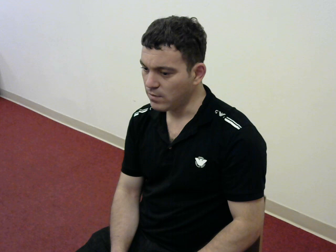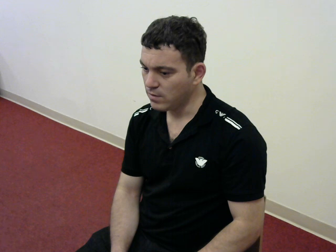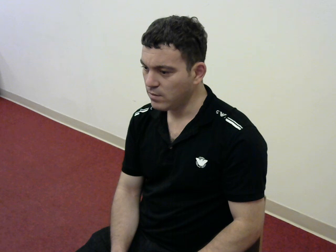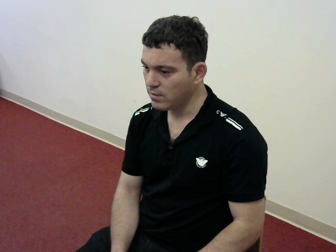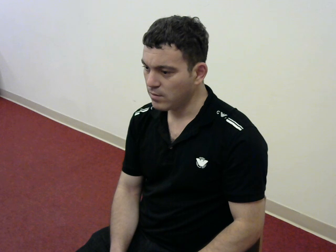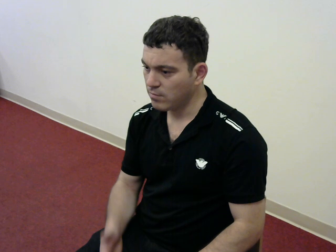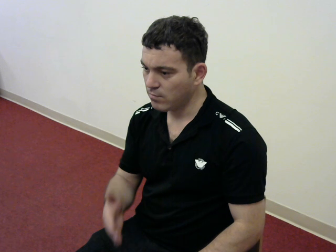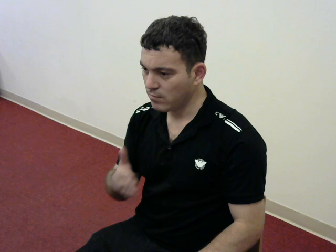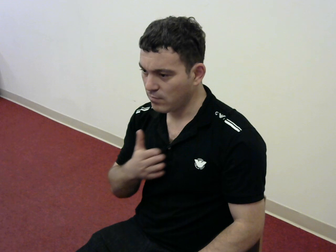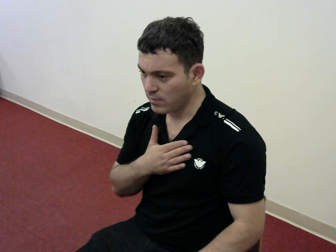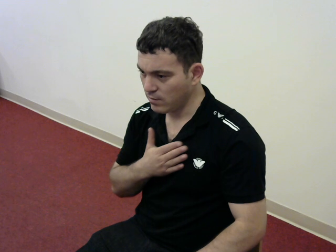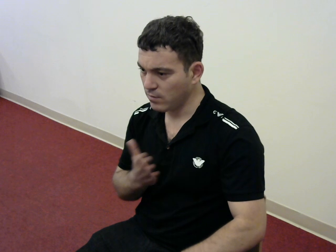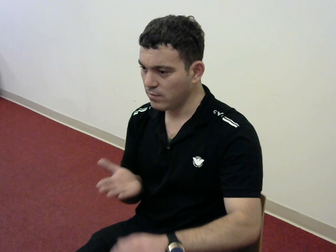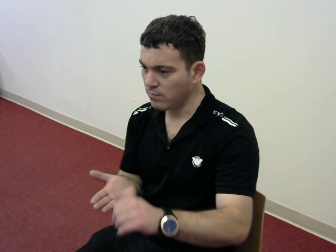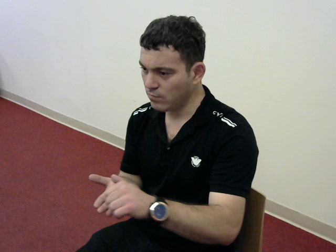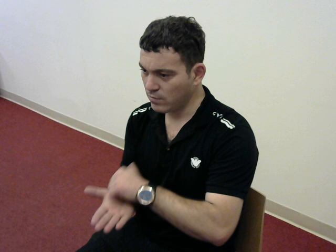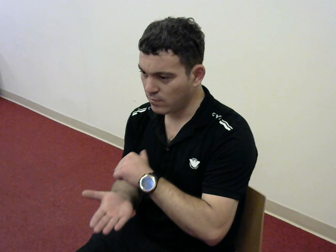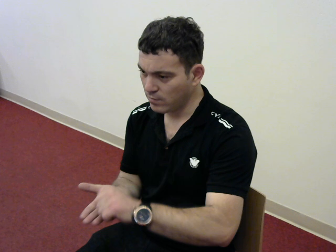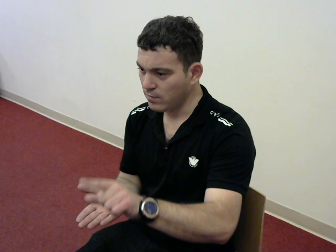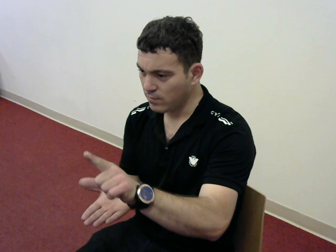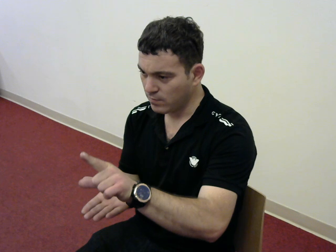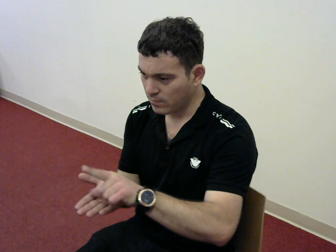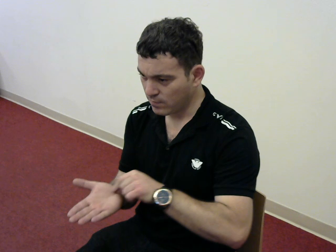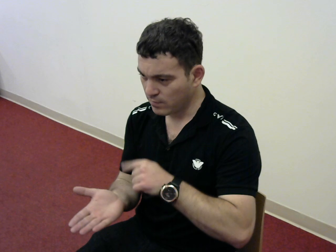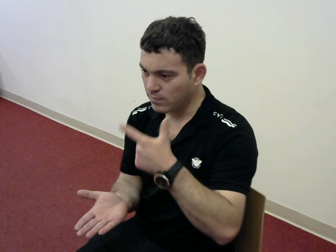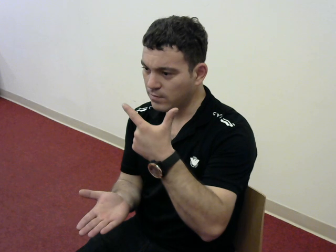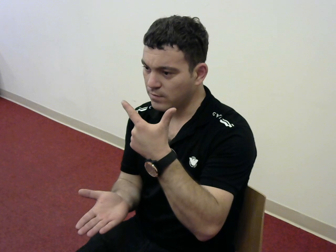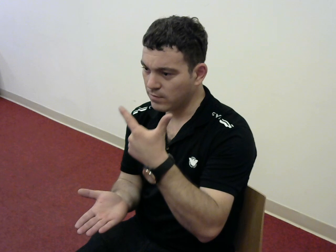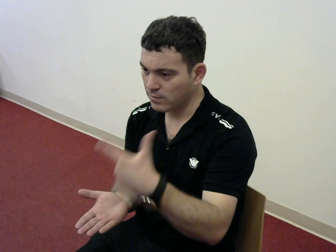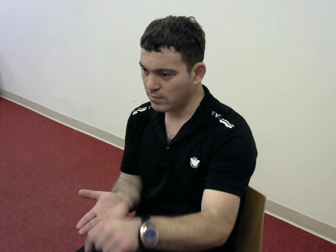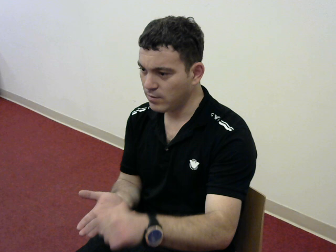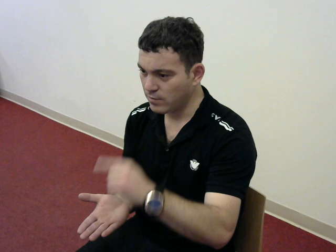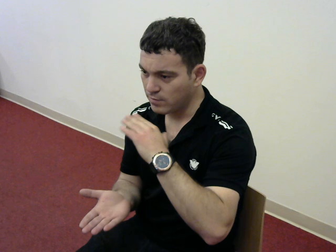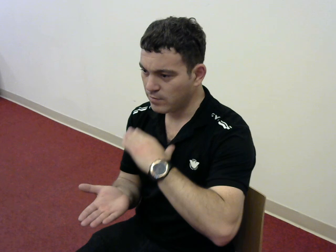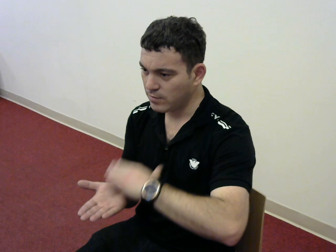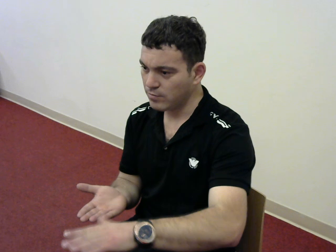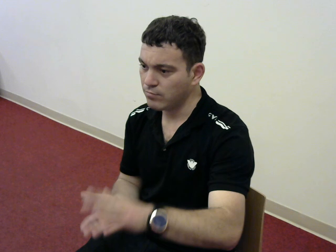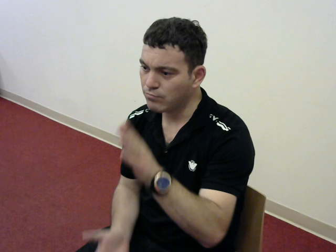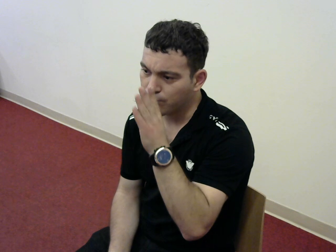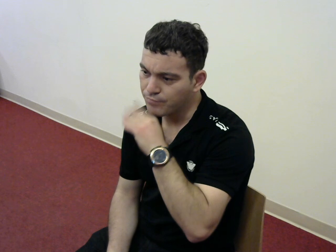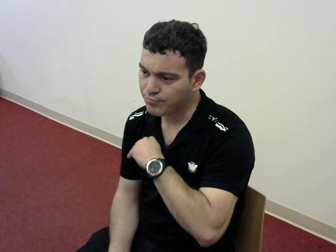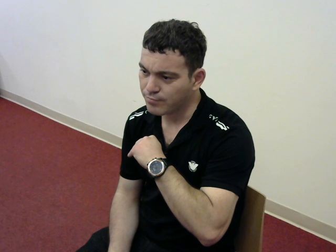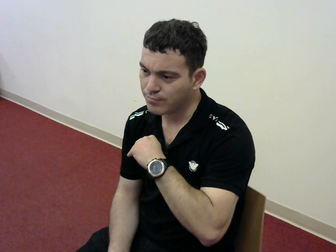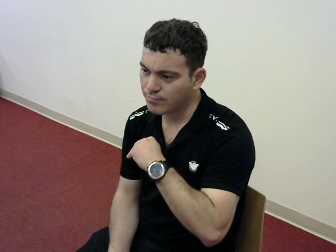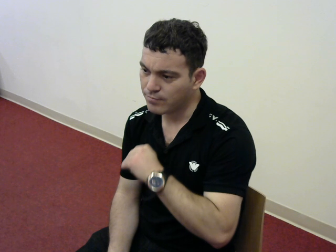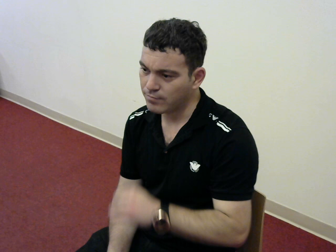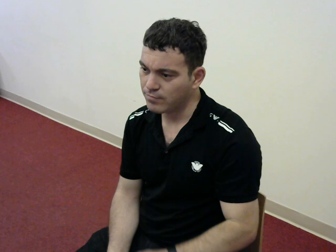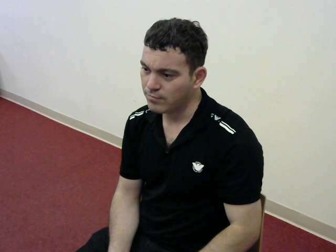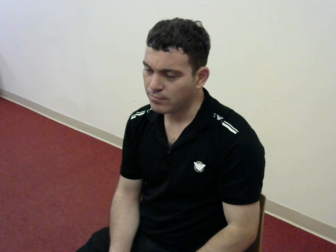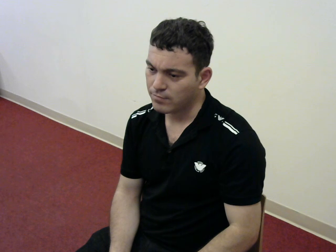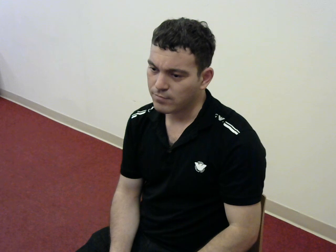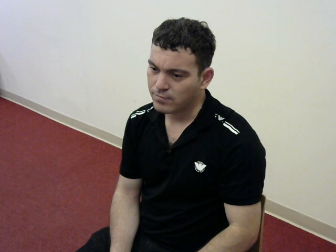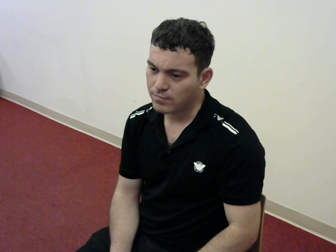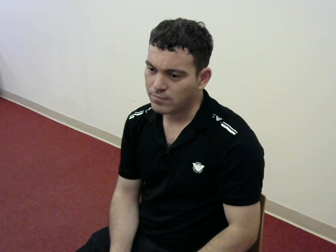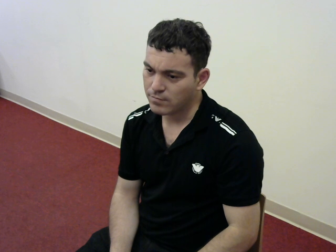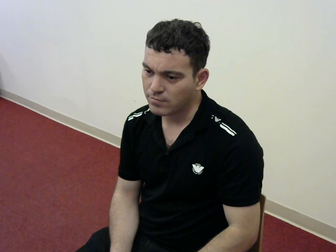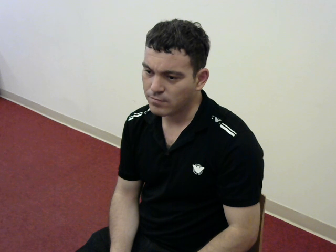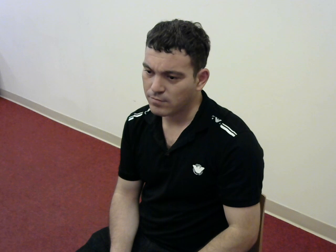Mən sənədlərin surətini harada çıxara bilərəm?